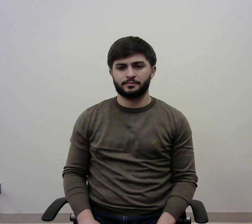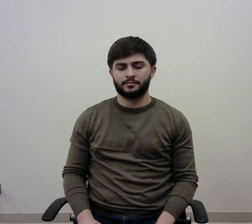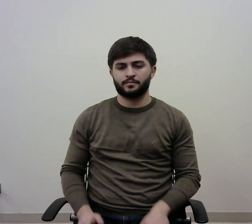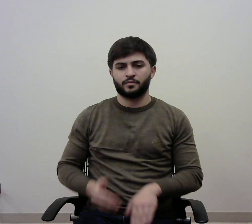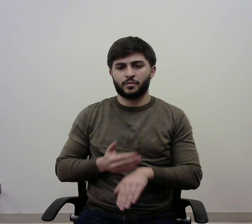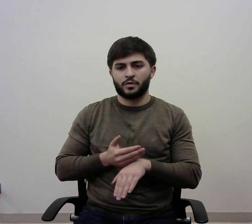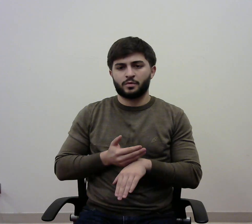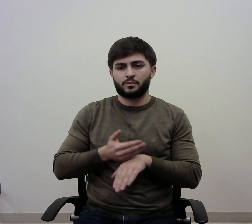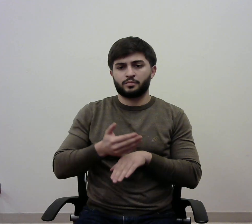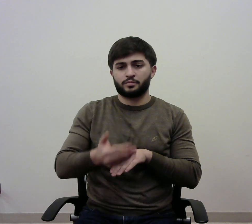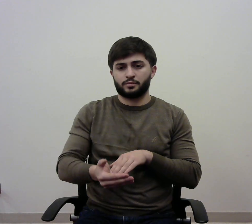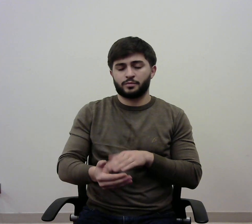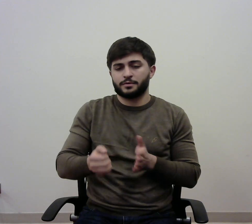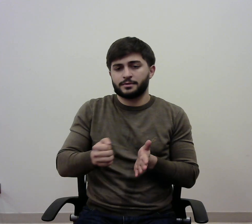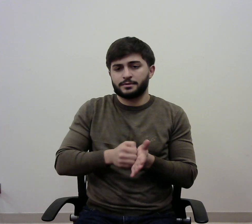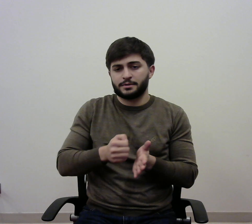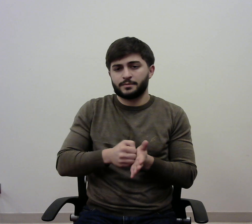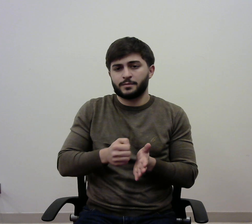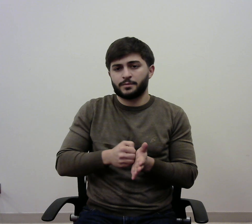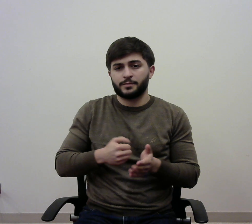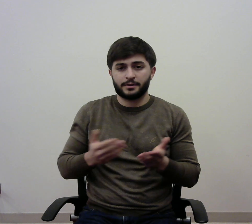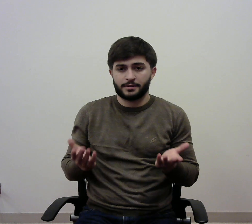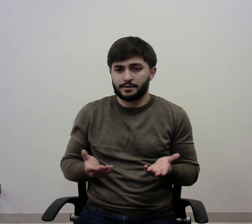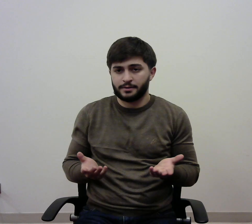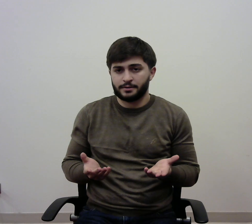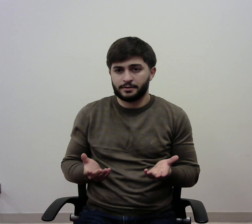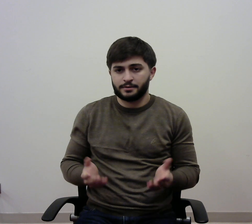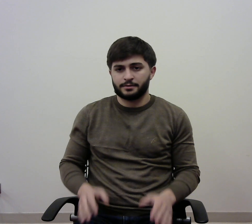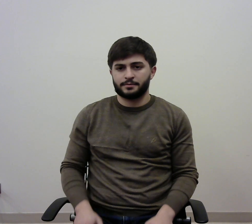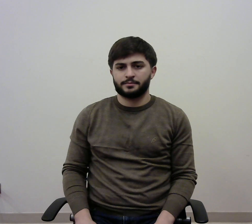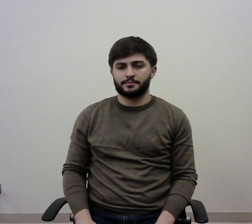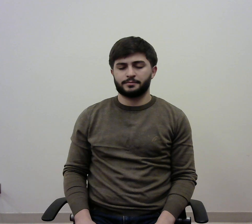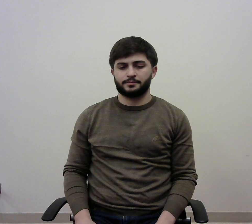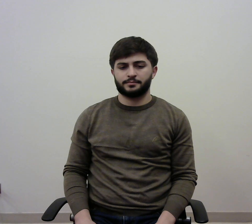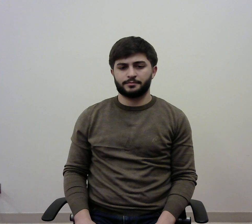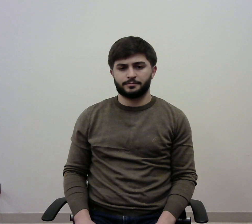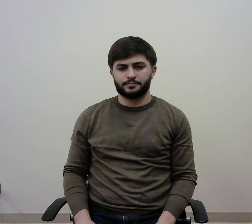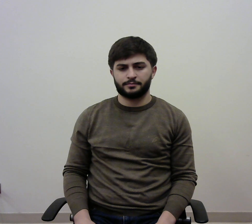Gecikməyinizin səbəbi nədir?